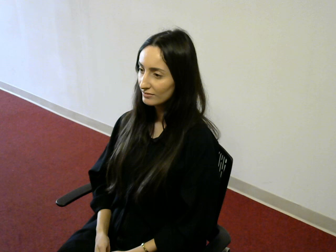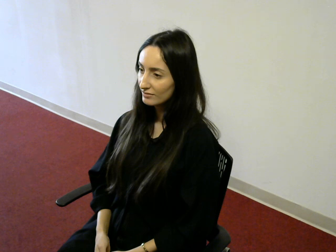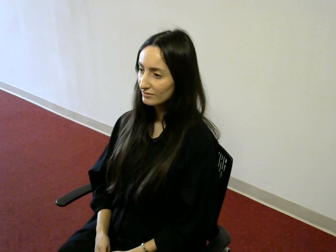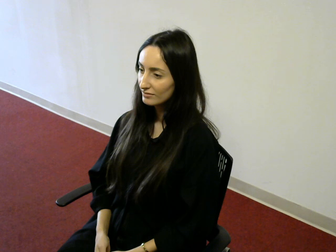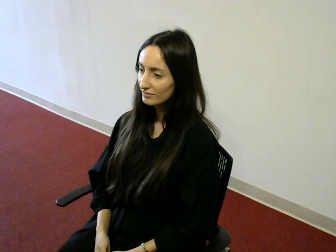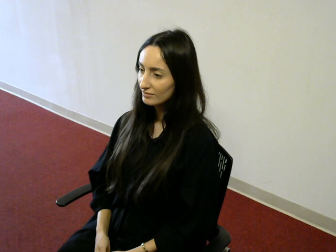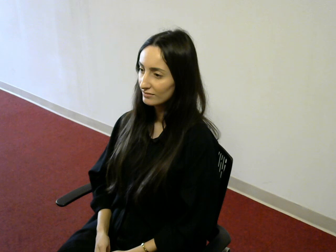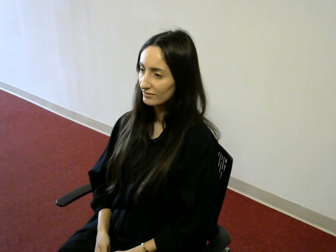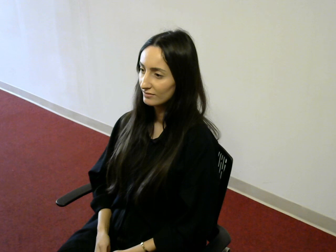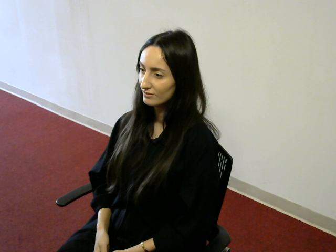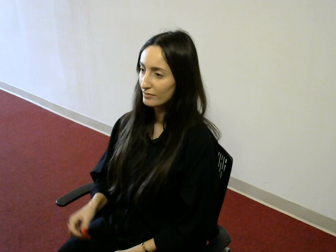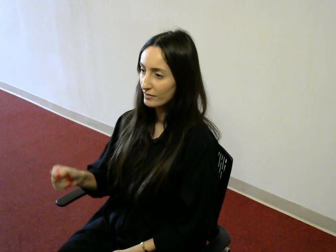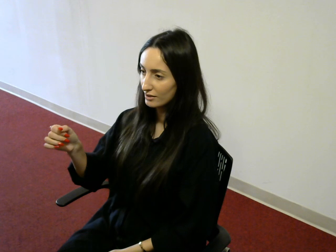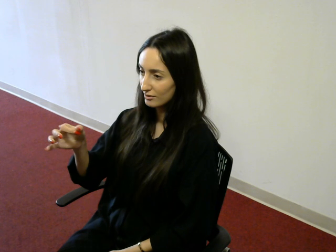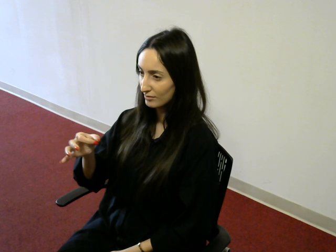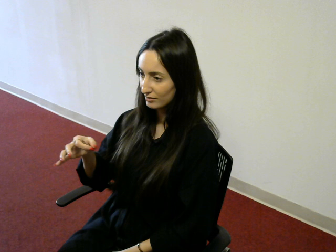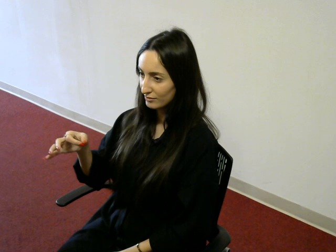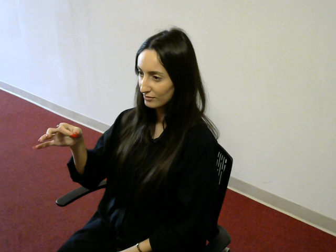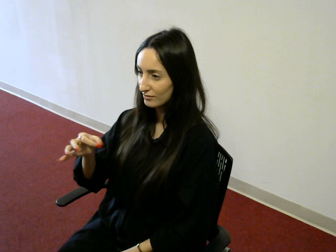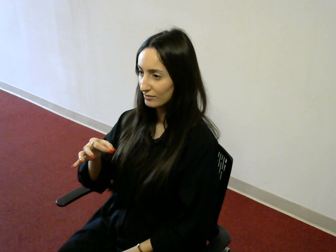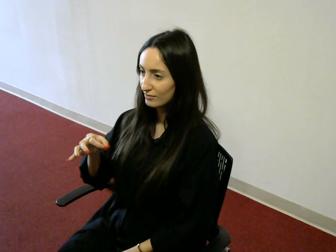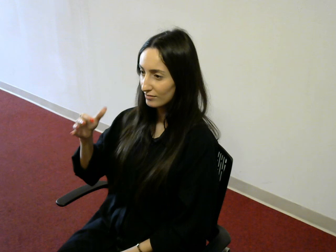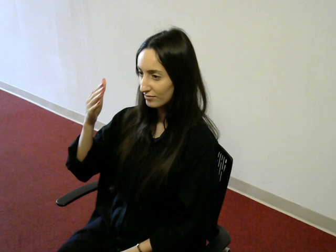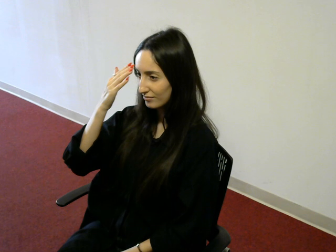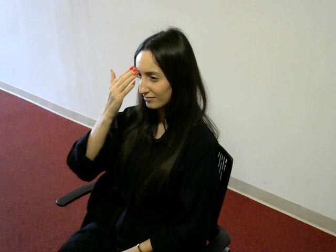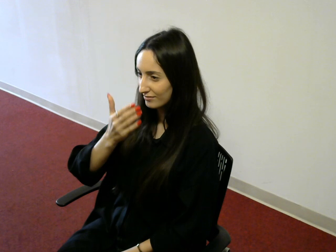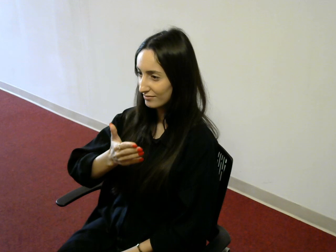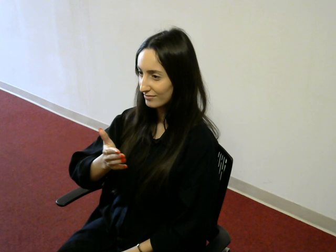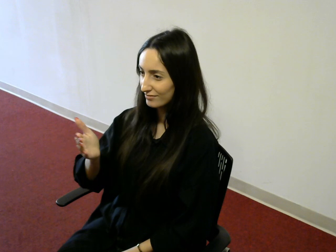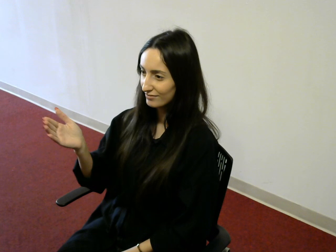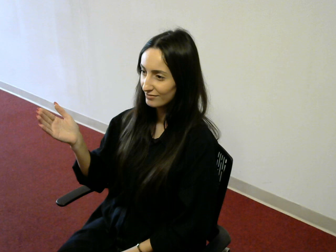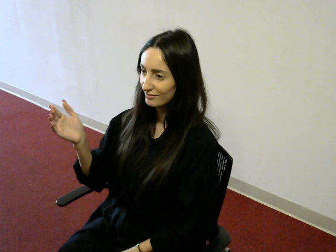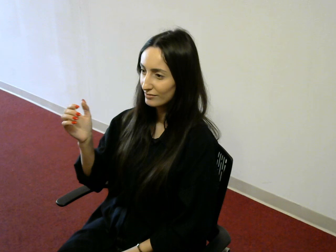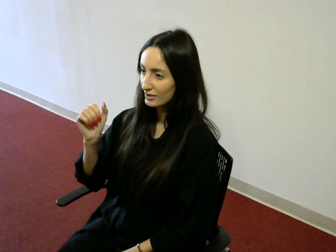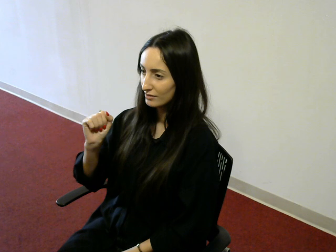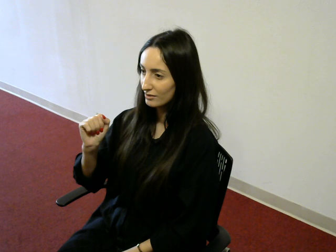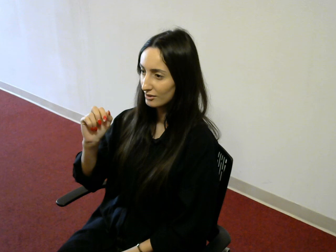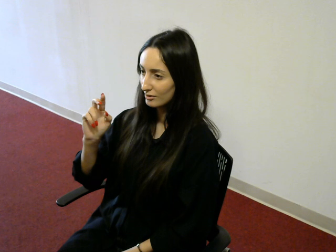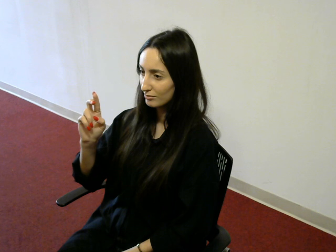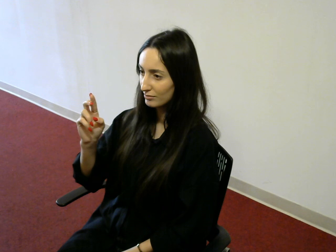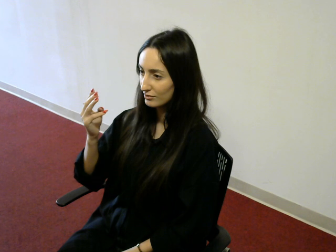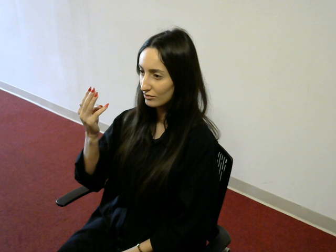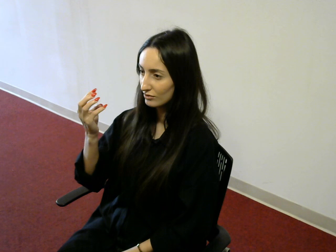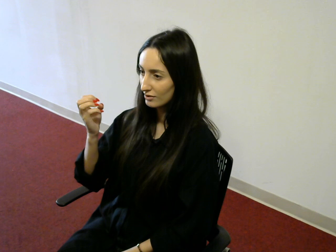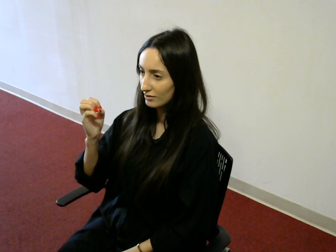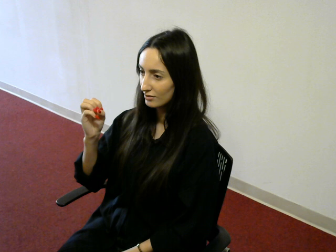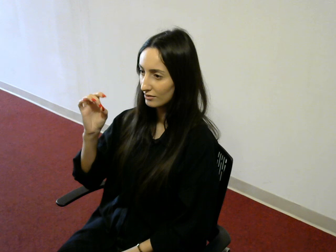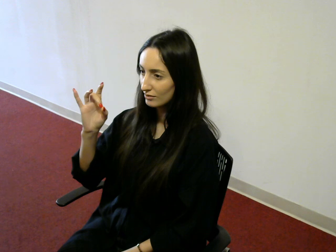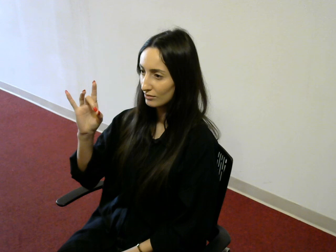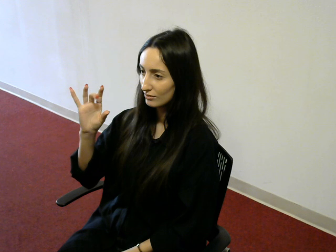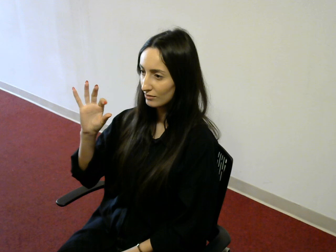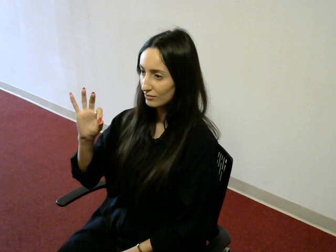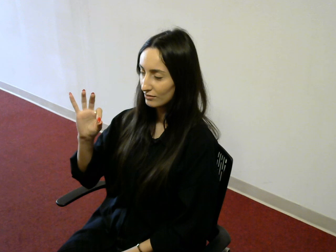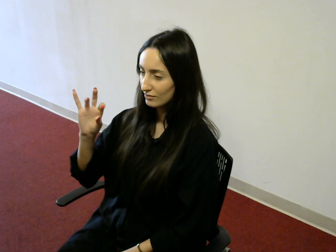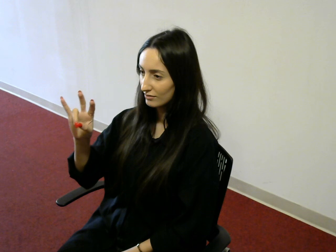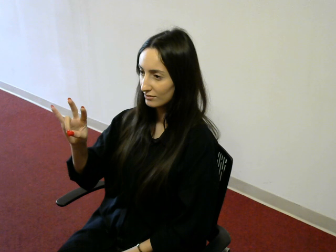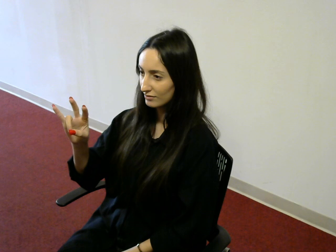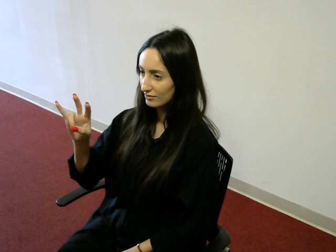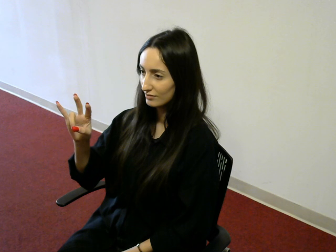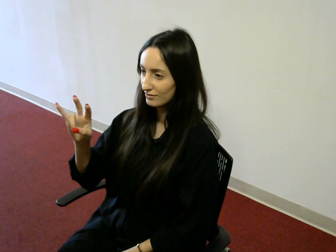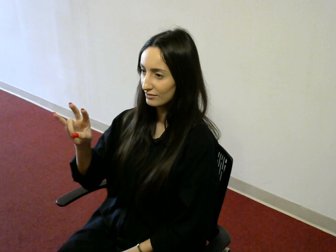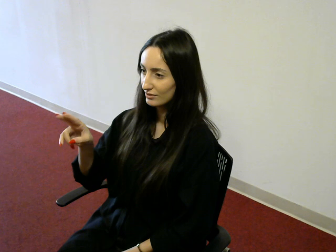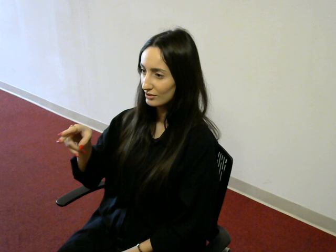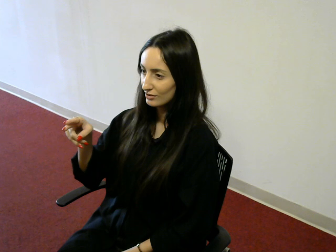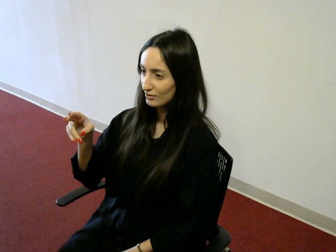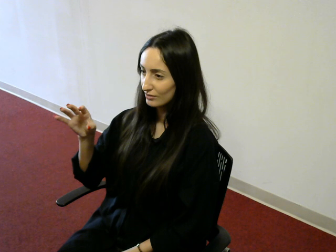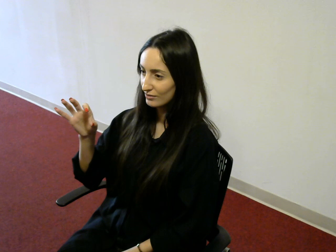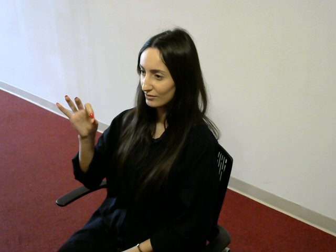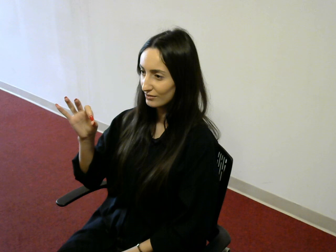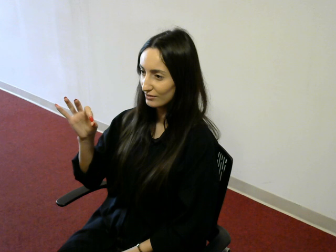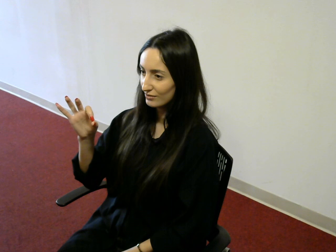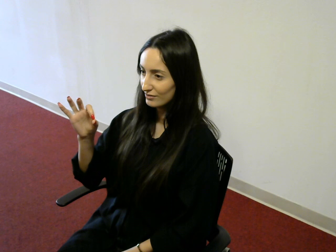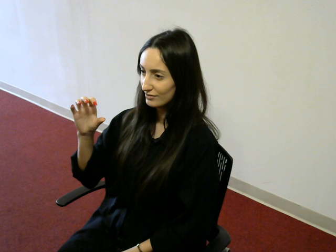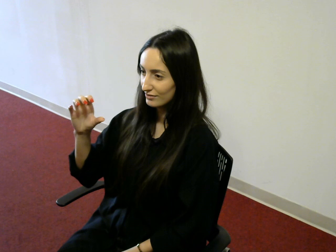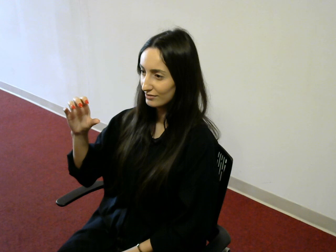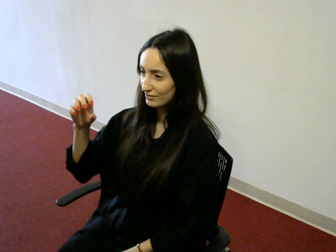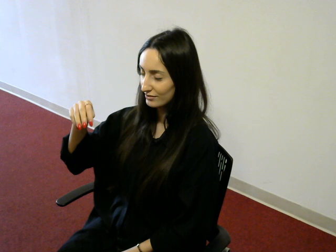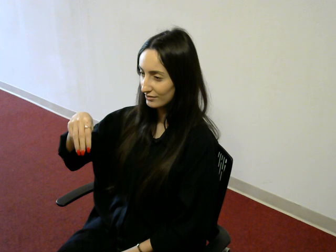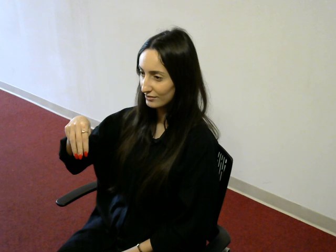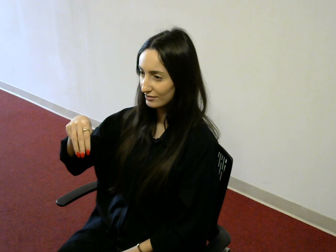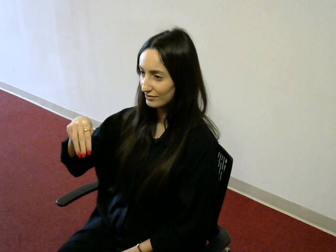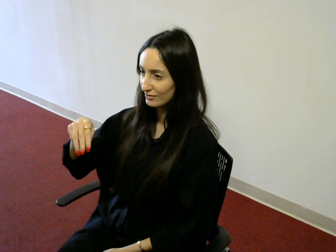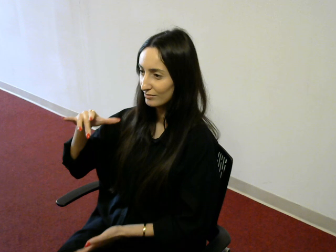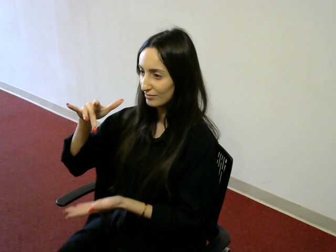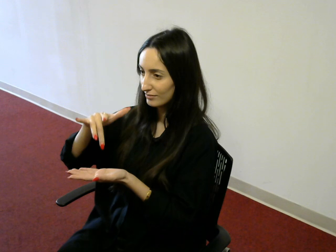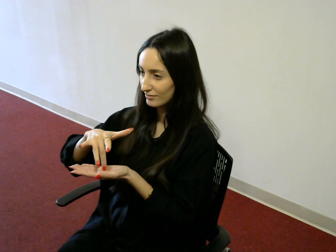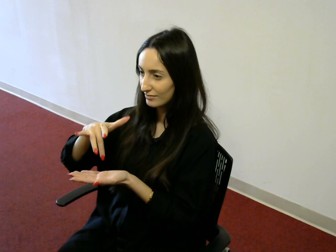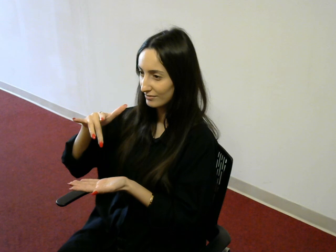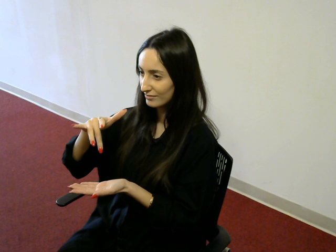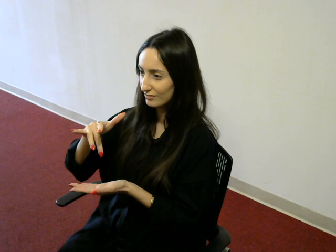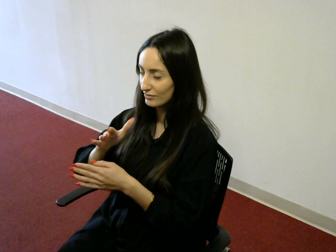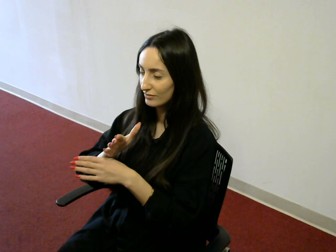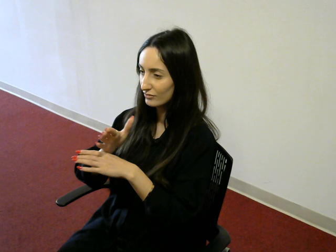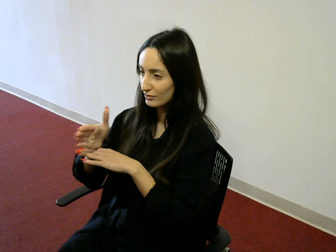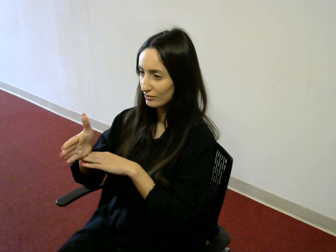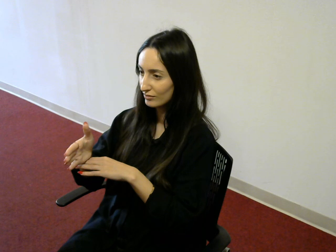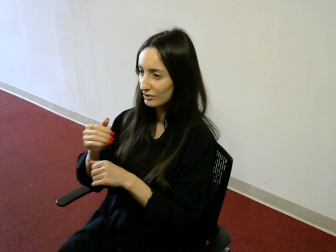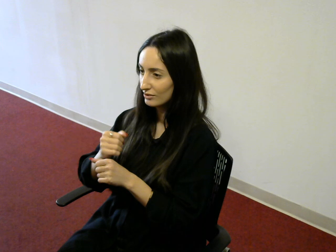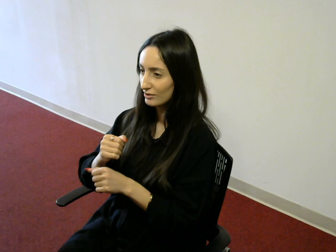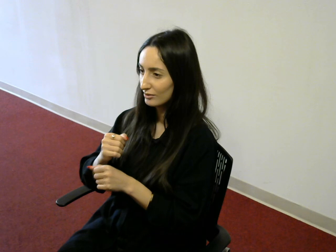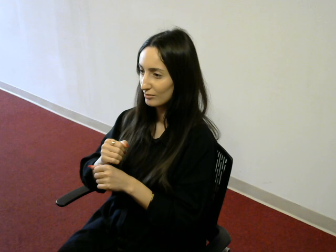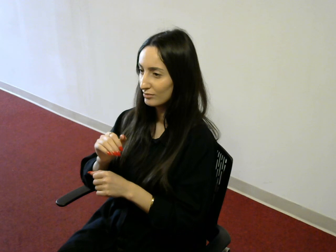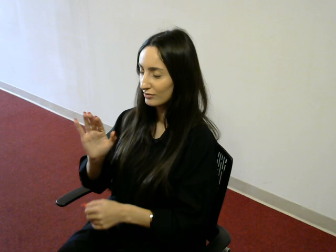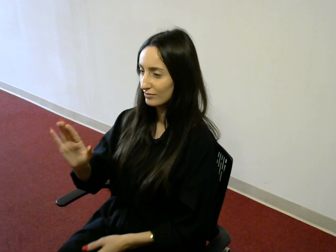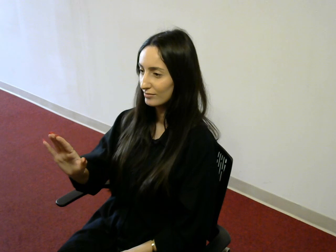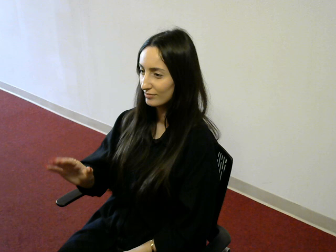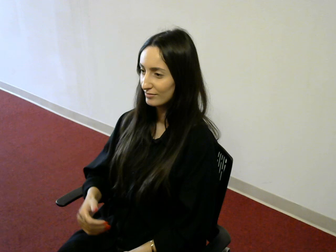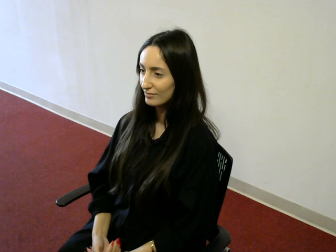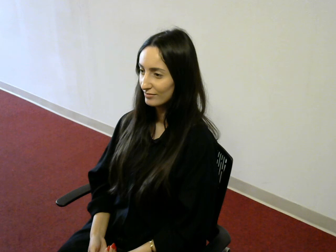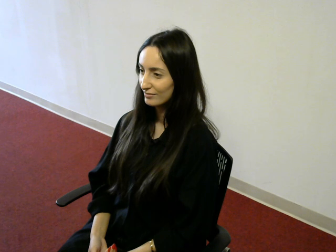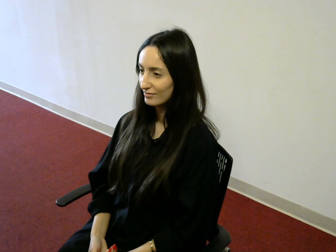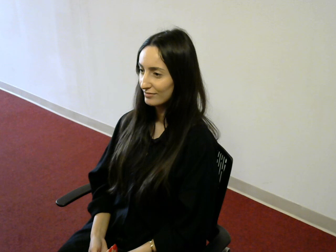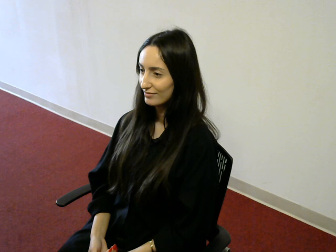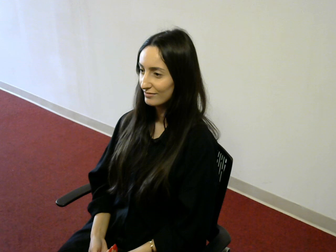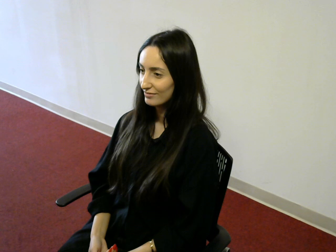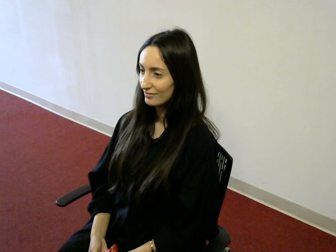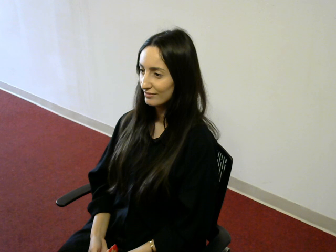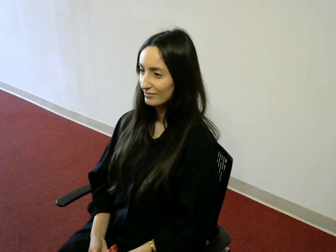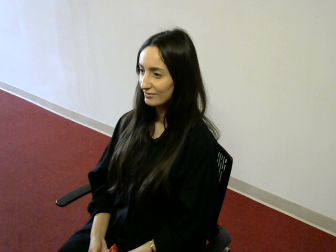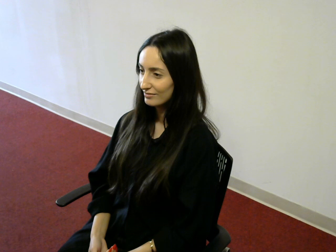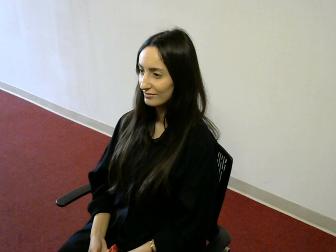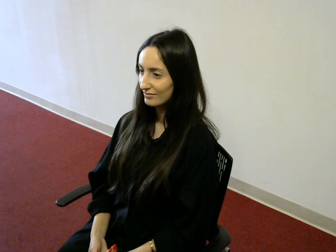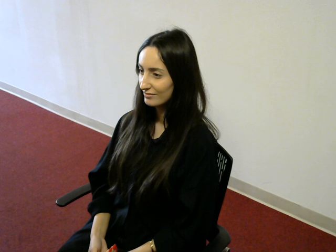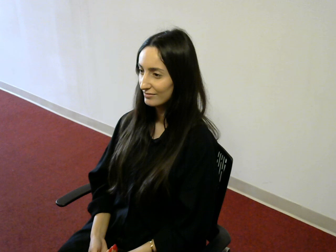Abşeron rayon sakinləri isə Abşeron DOST Mərkəzinə müraciət etməlidir